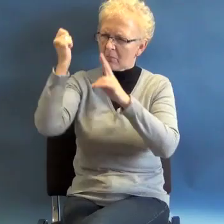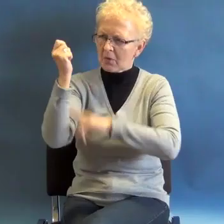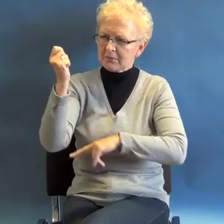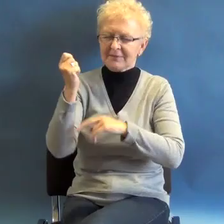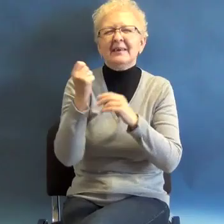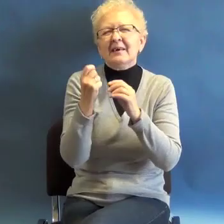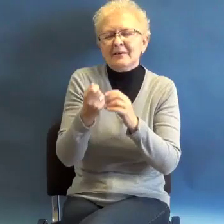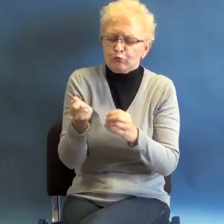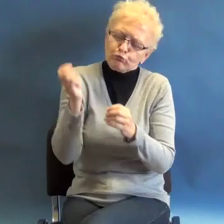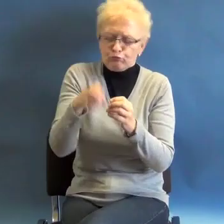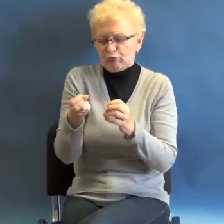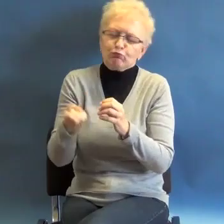Udaje, że tylko bawi się kamieniem.